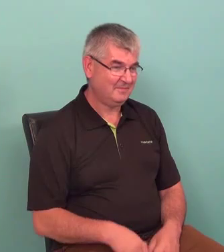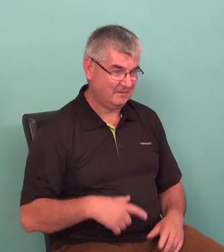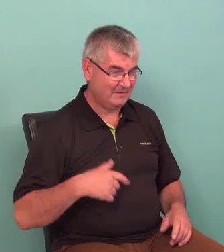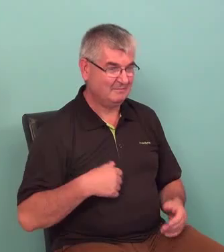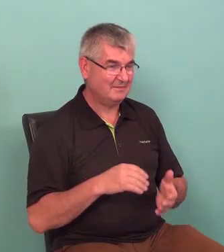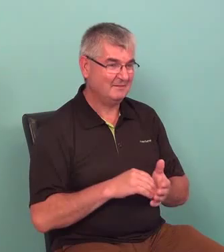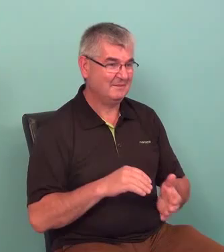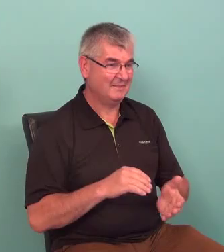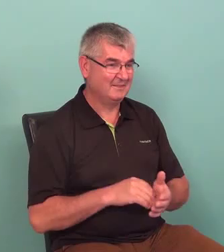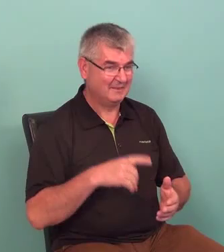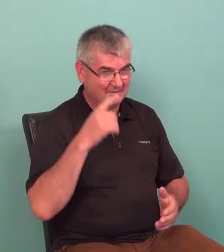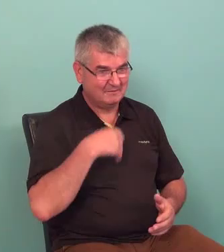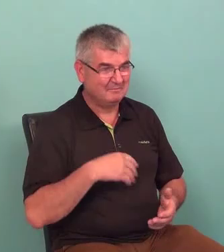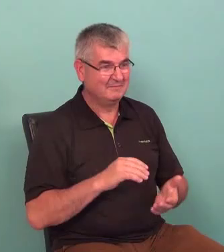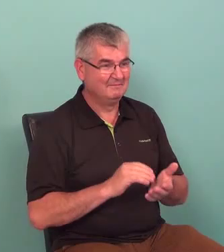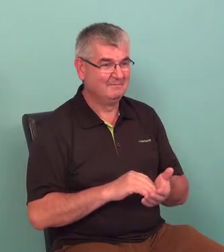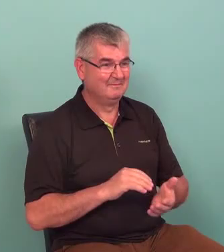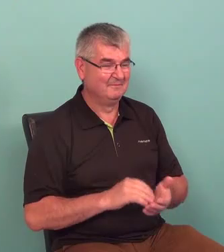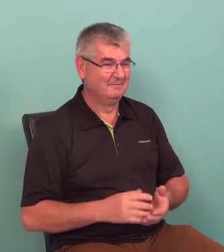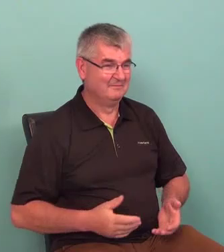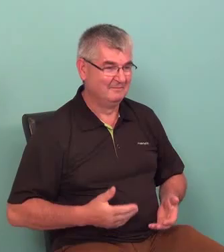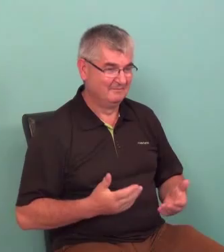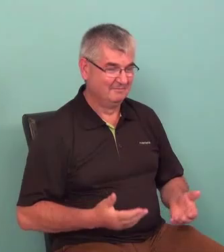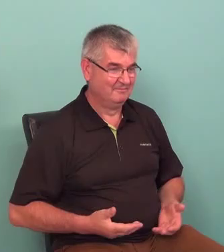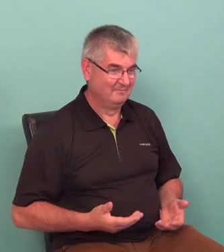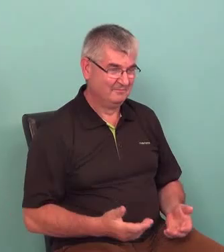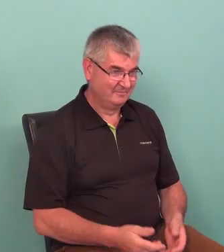Ja się przyzwyczaiłem, od urodzenia.